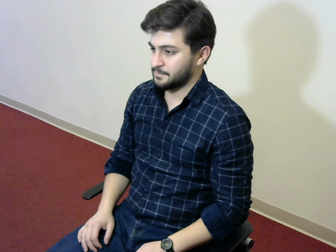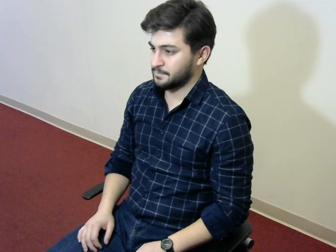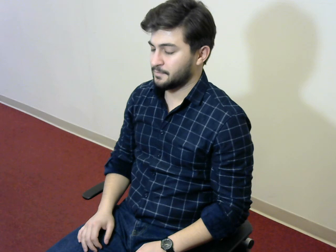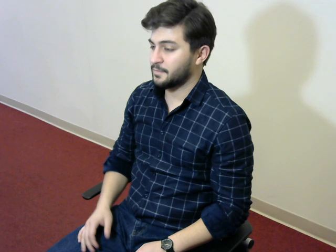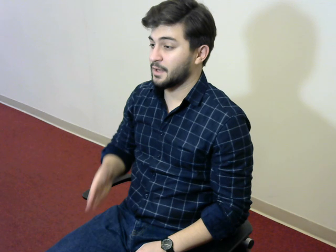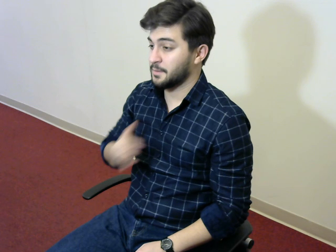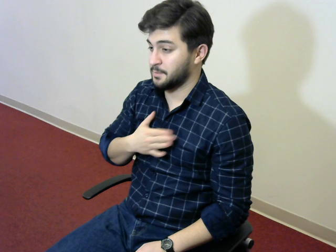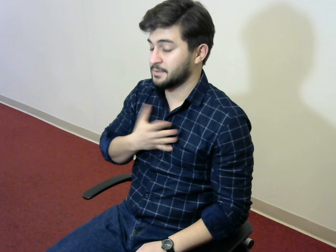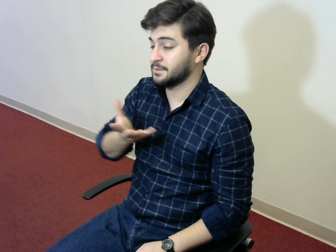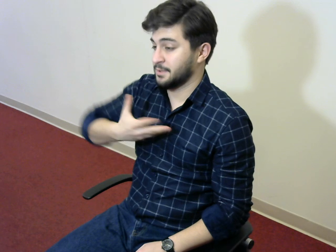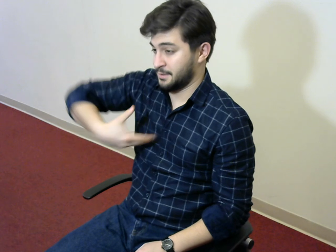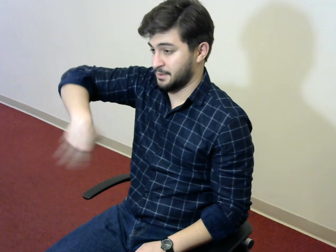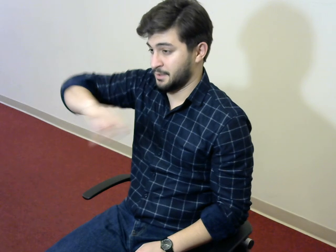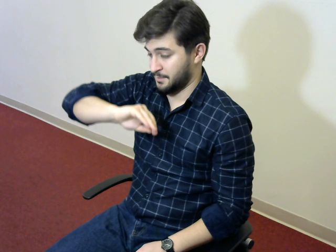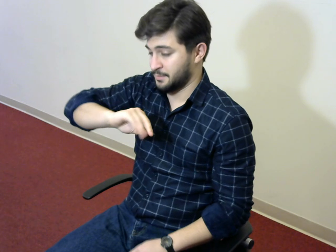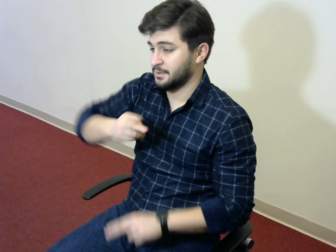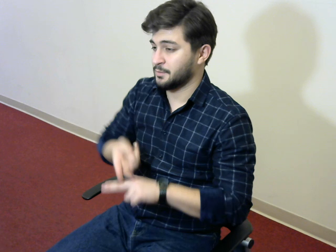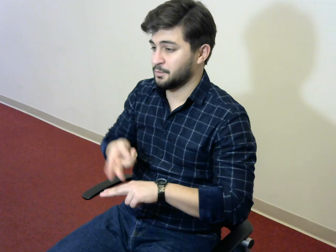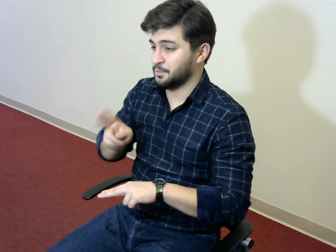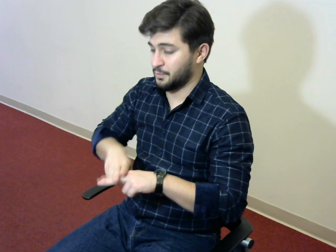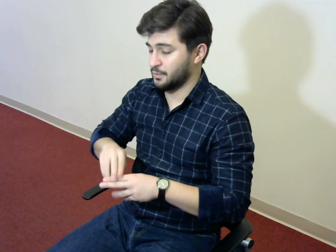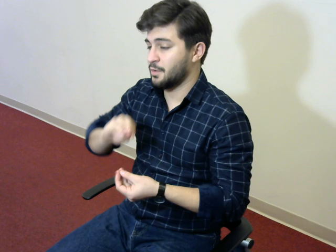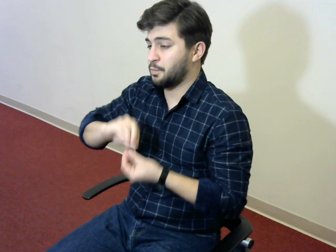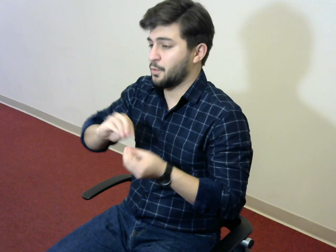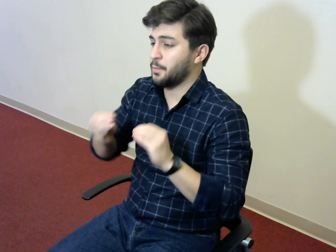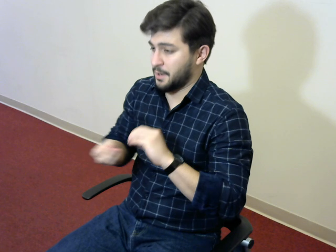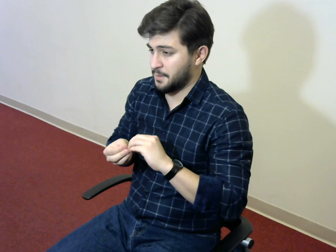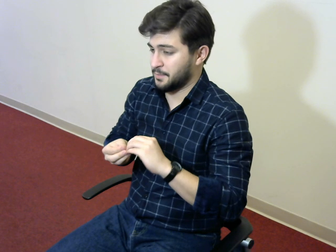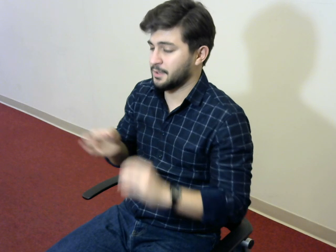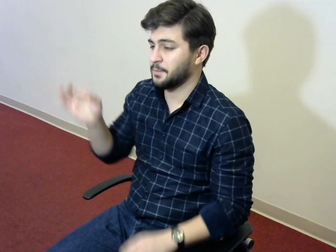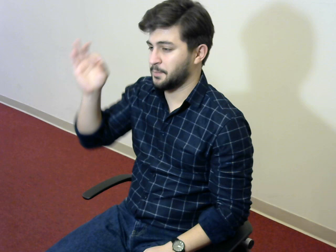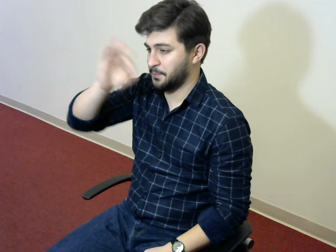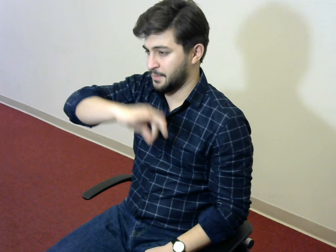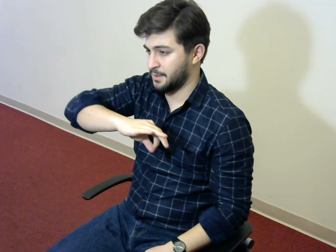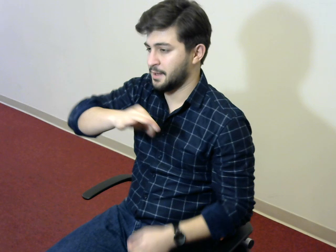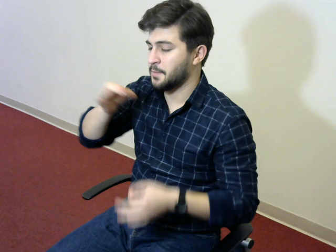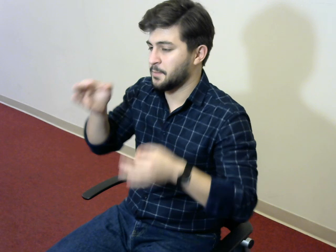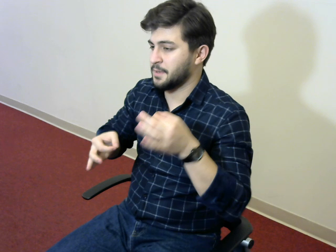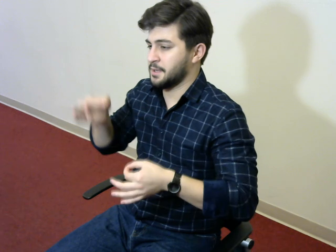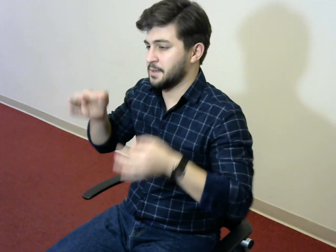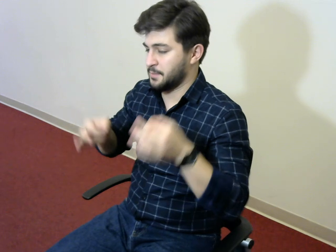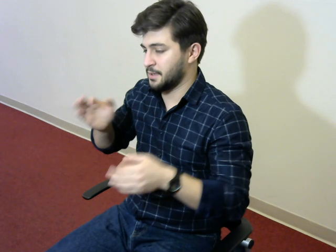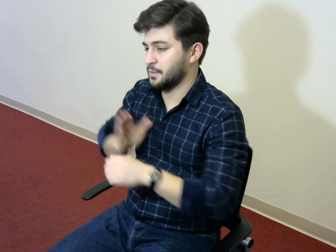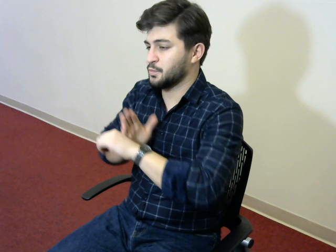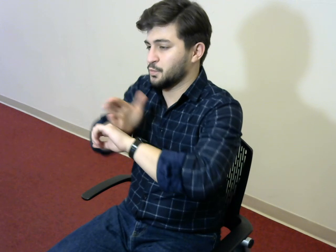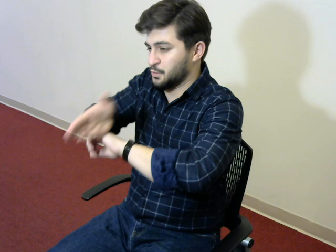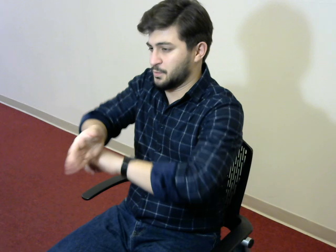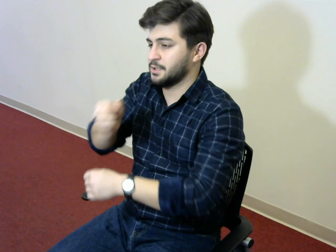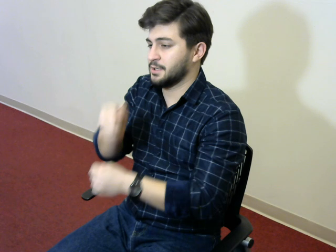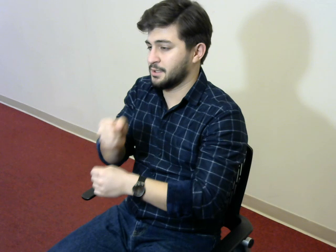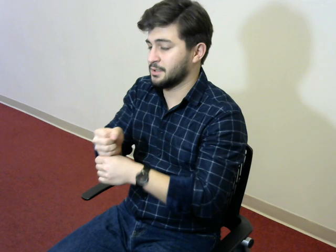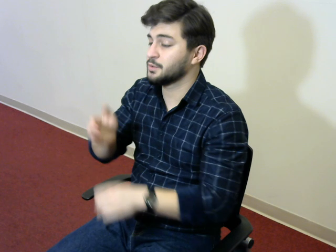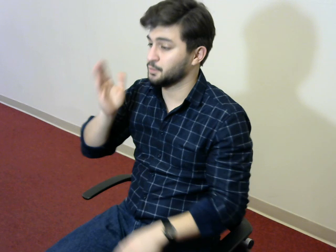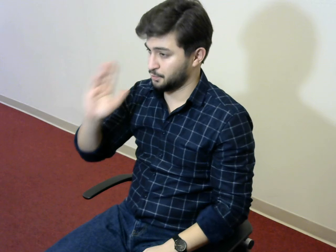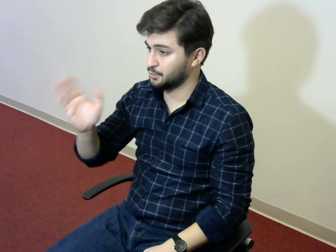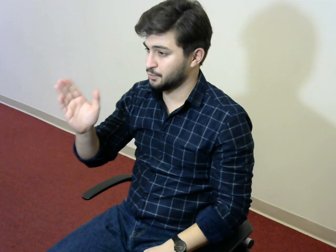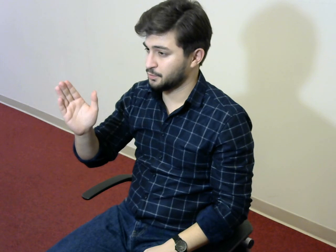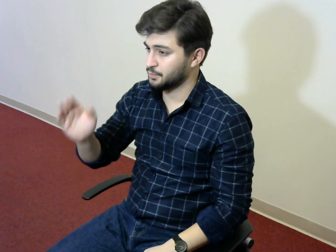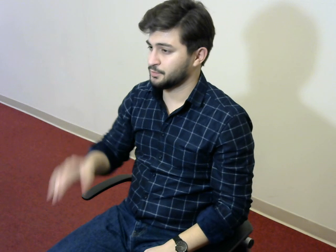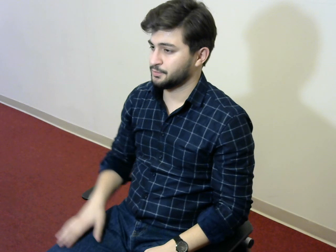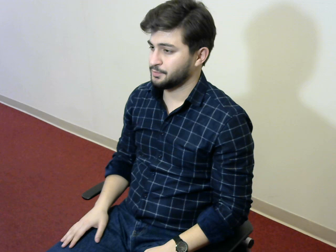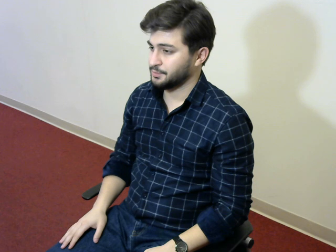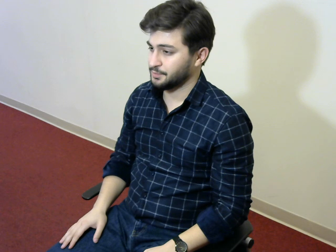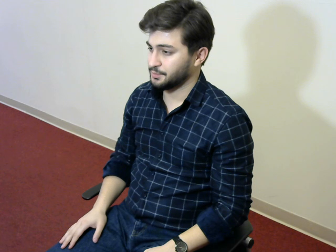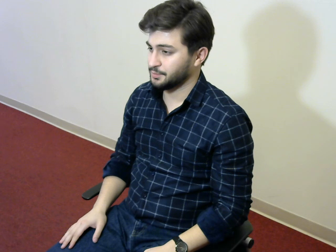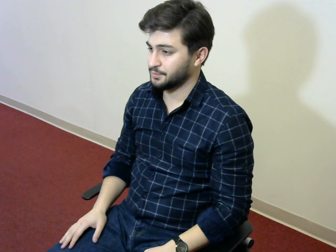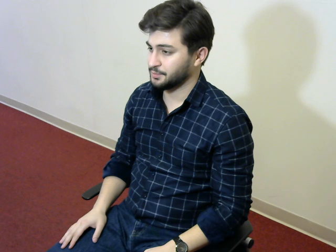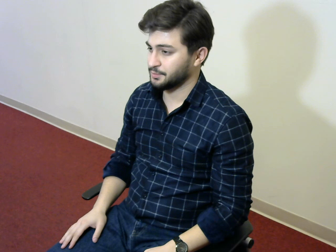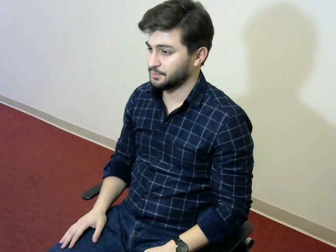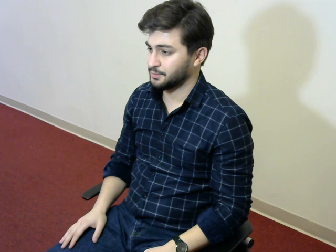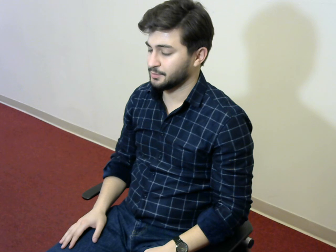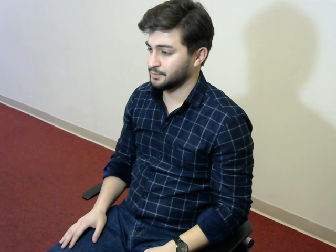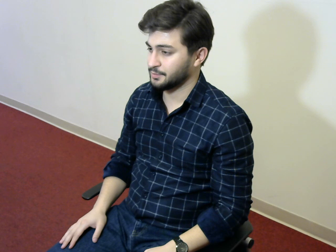Biz bu məsələ ilə bağlı məhkəməyə müraciət edəcəyik